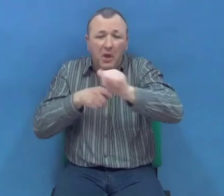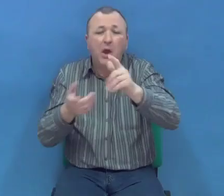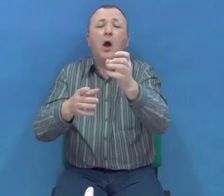Jest coś takiego.